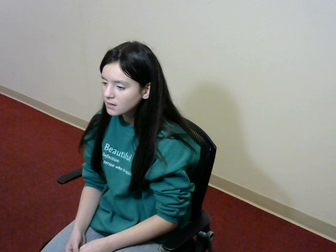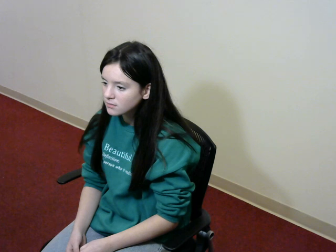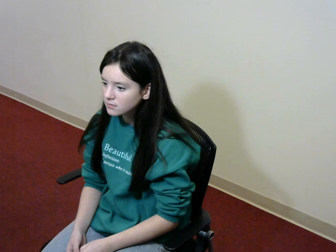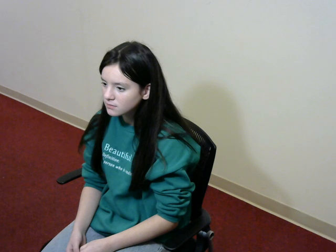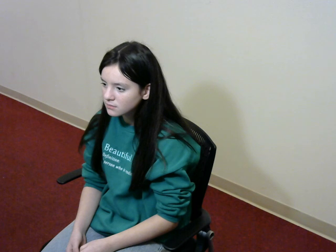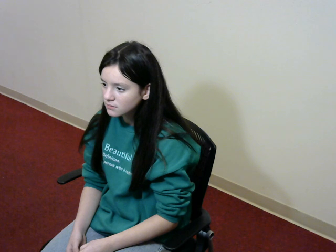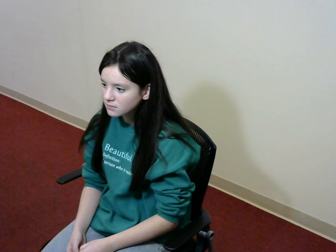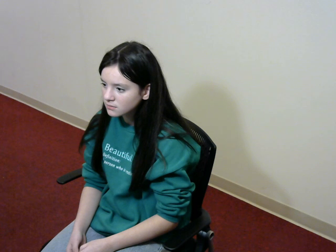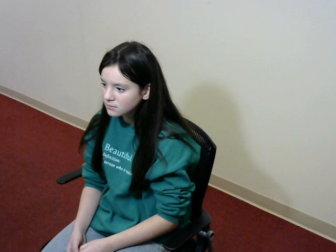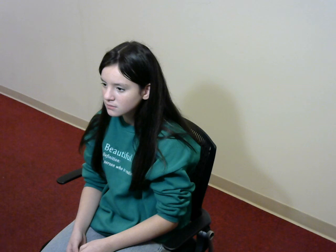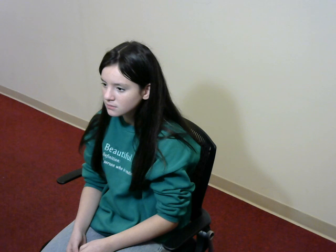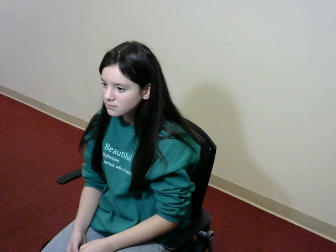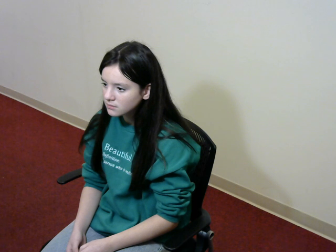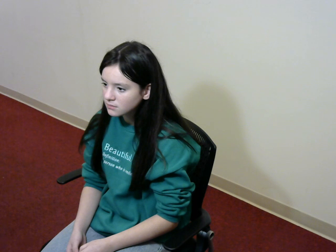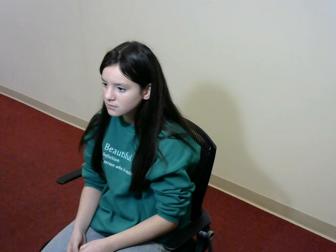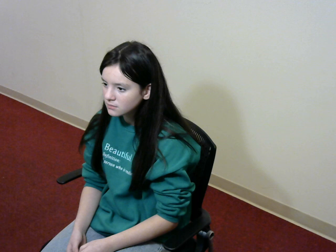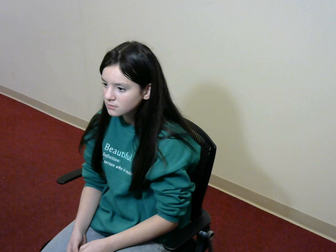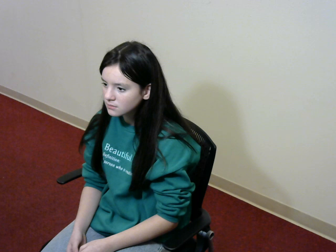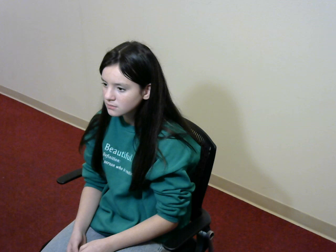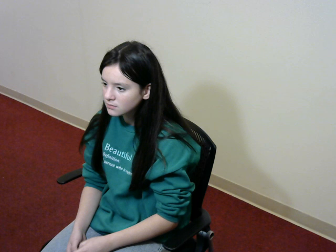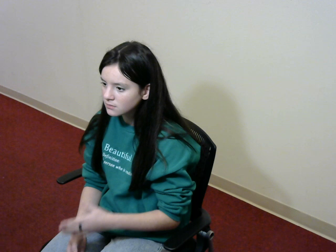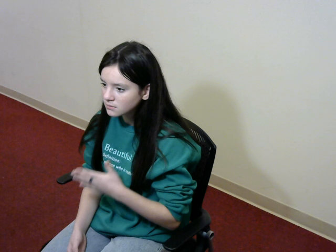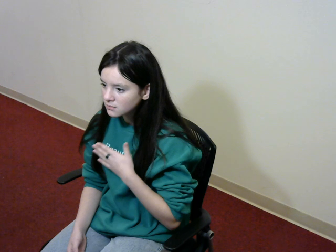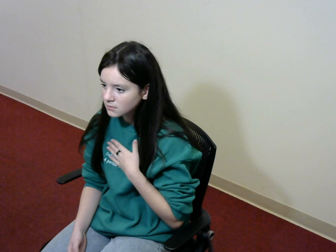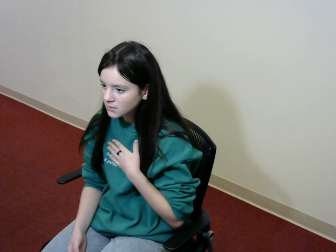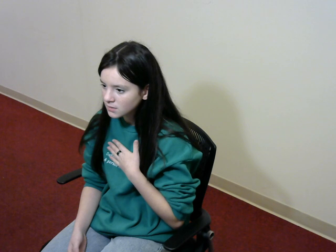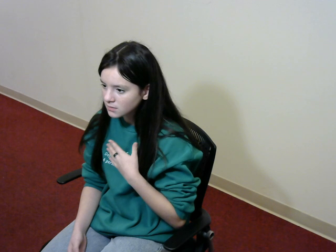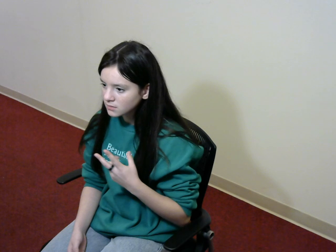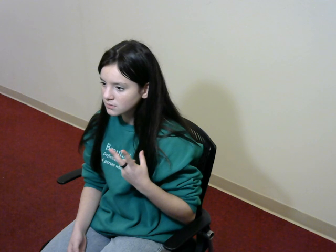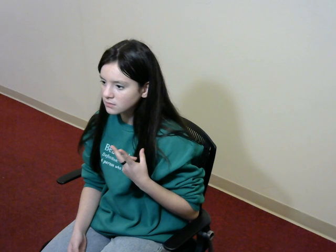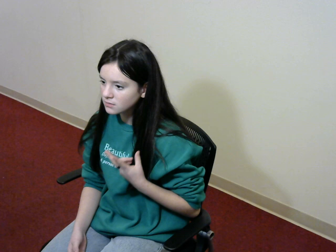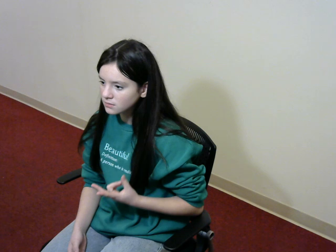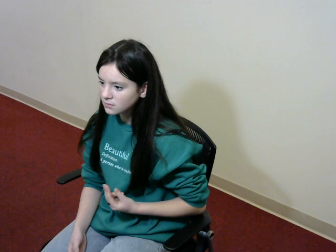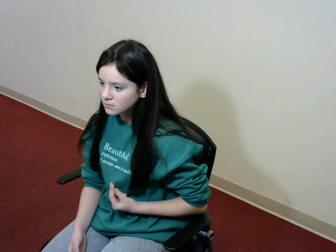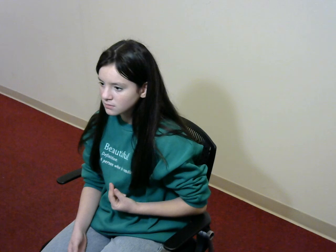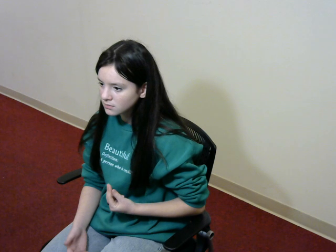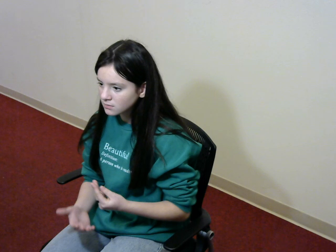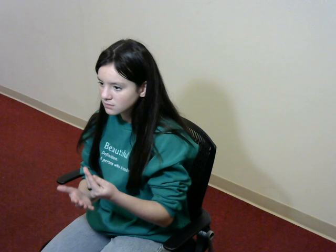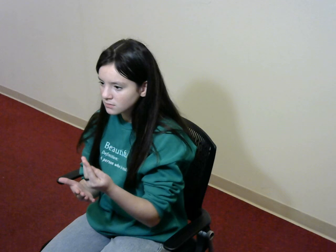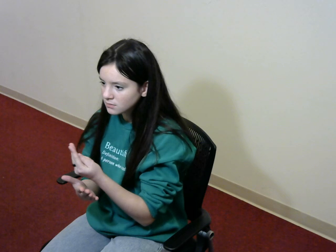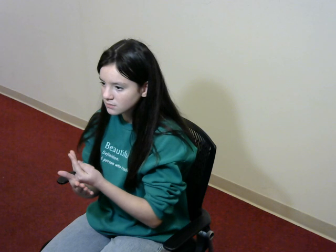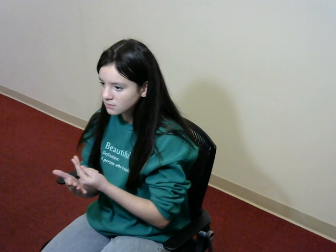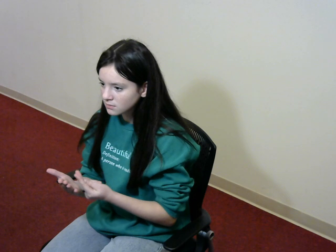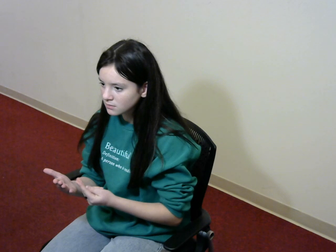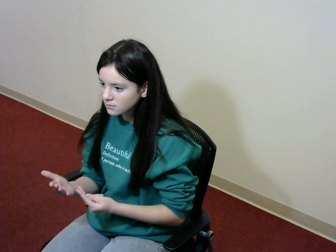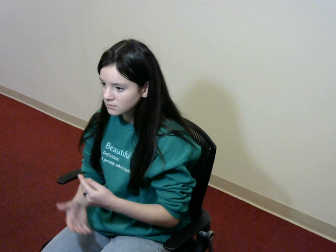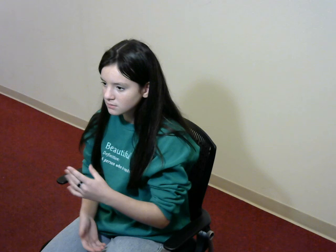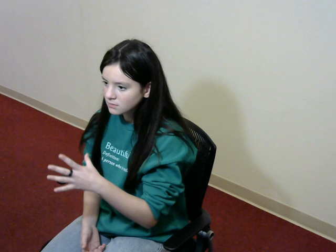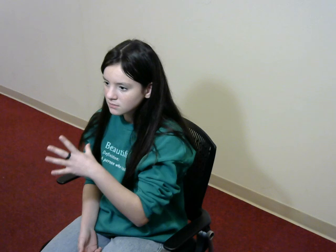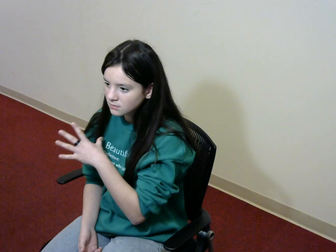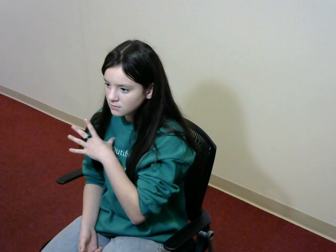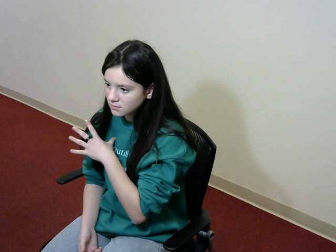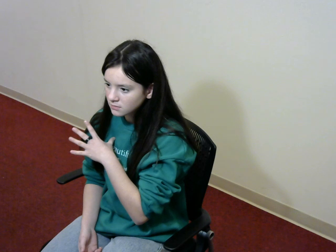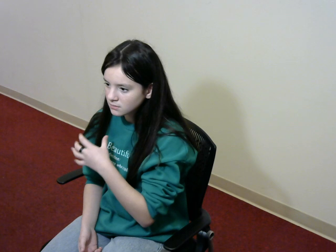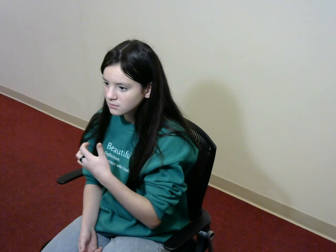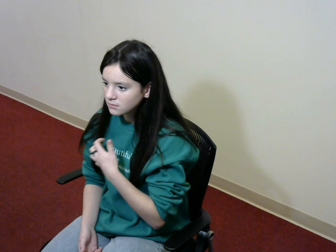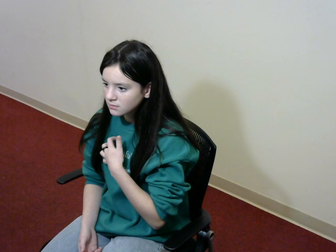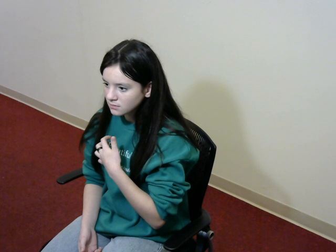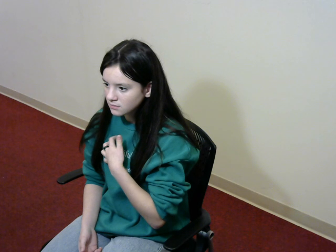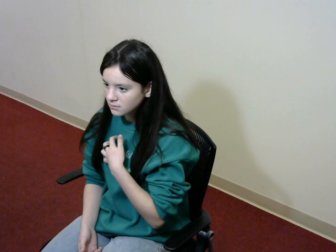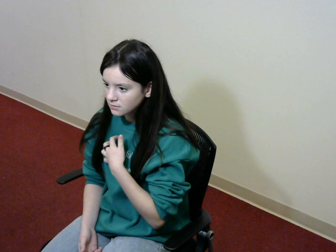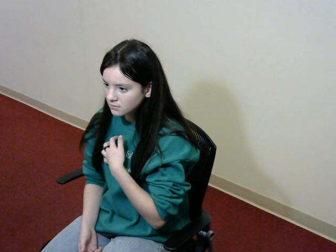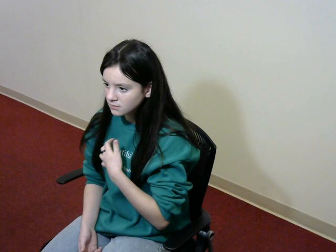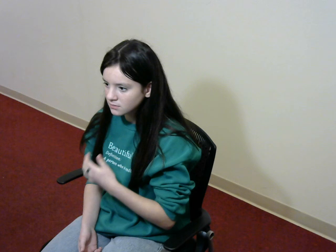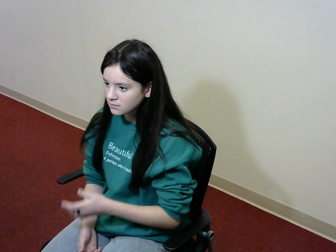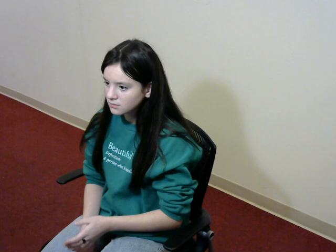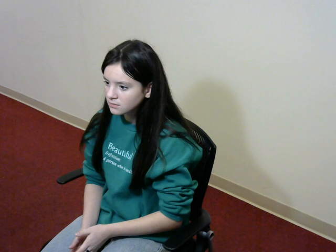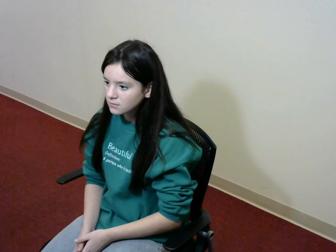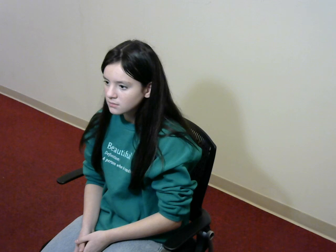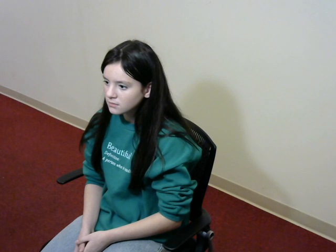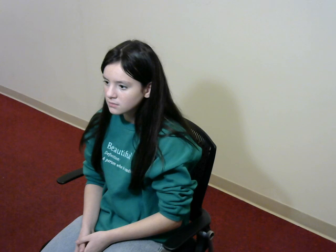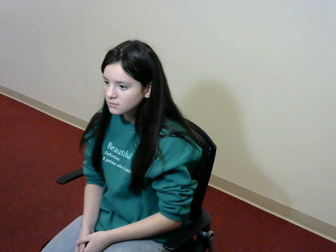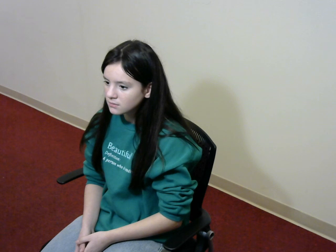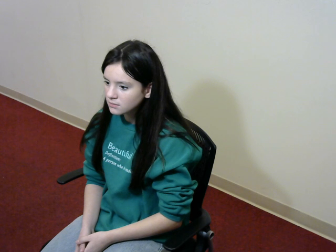Mənim qızım rəssam olmaq istəyir